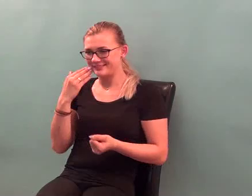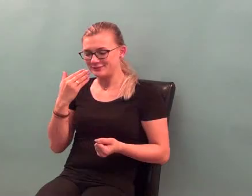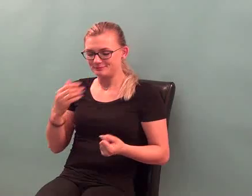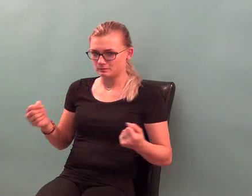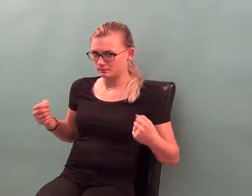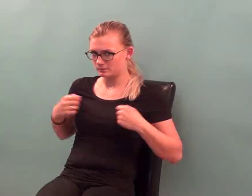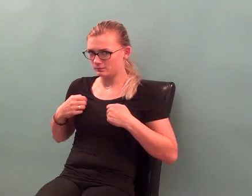Zakłada plecak patrząc na policjanta.